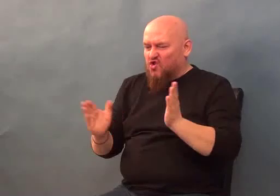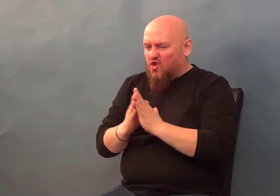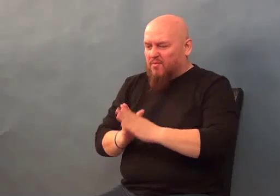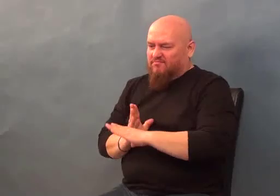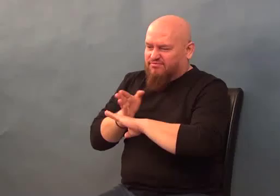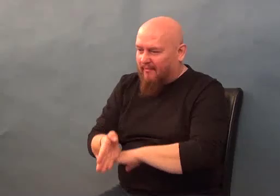Wchodzi.